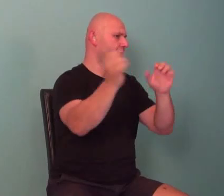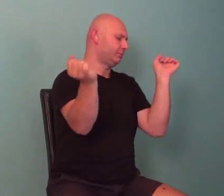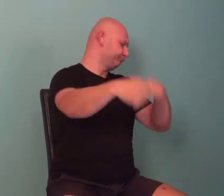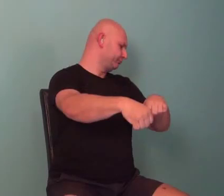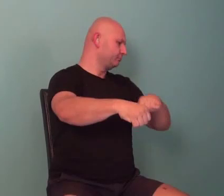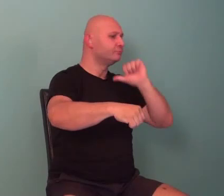Pójdziemy spać.